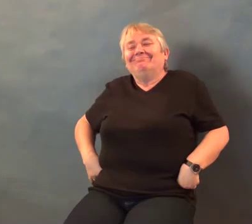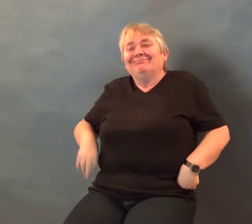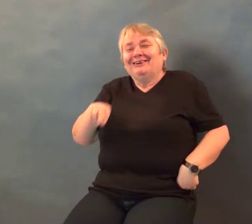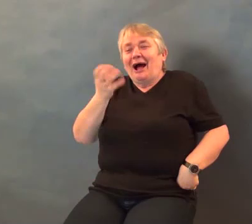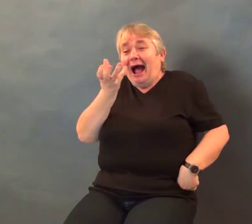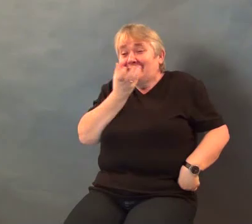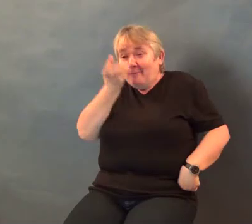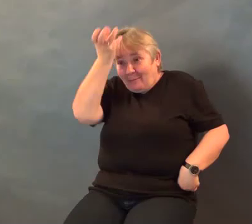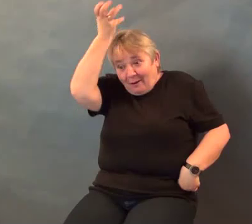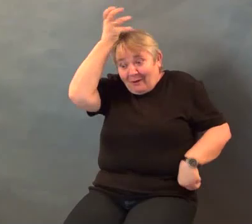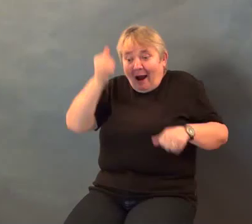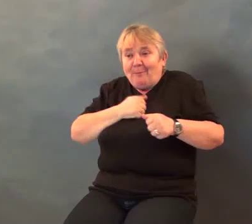Jak duża Myszka Miki miała jabłko na głowie, to się bała.